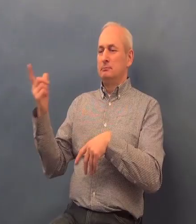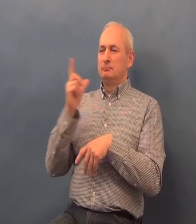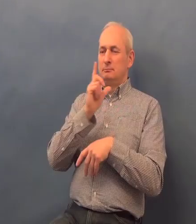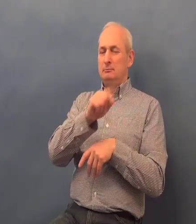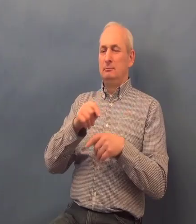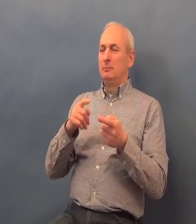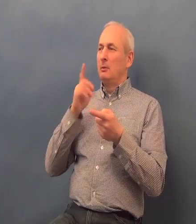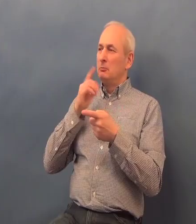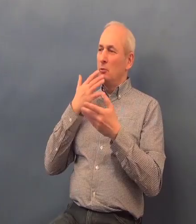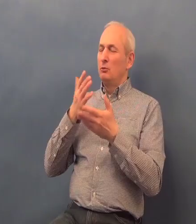Chłopak dziękuje im za pomoc.